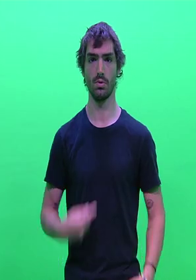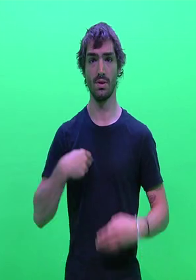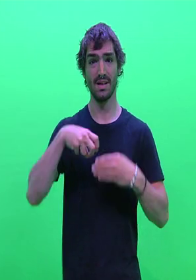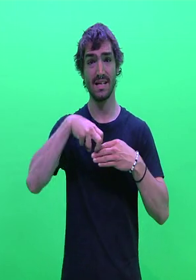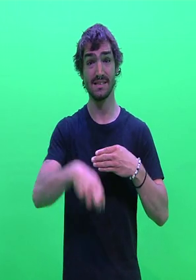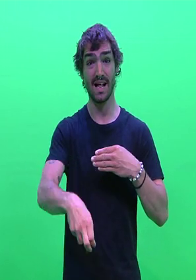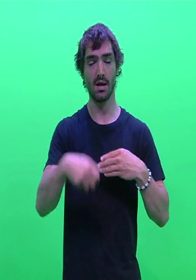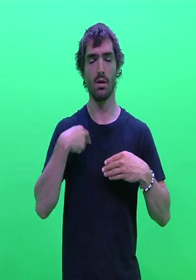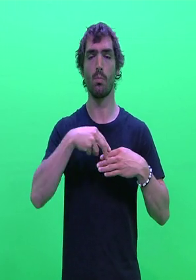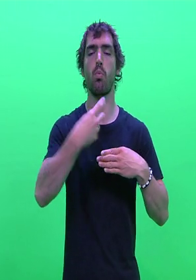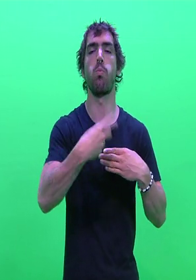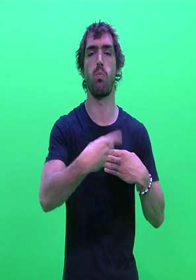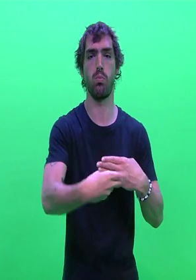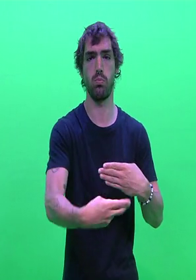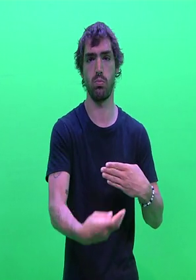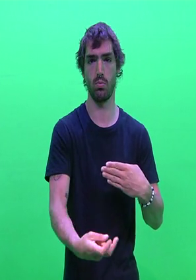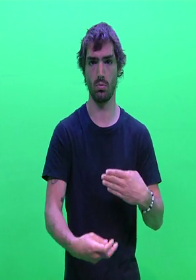Vaig caure per les escales.